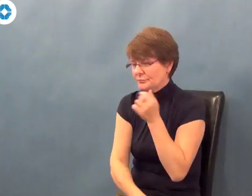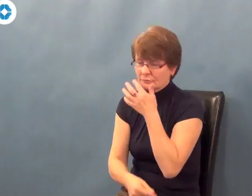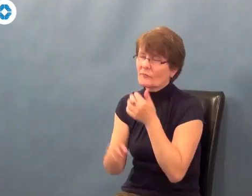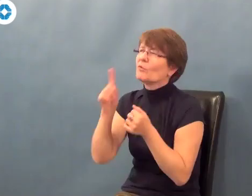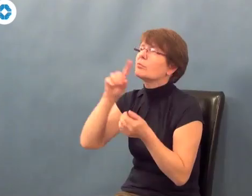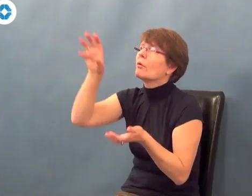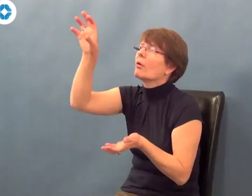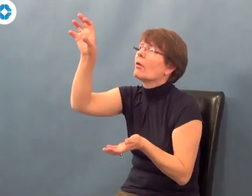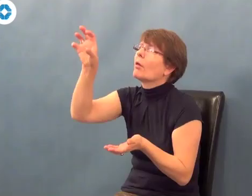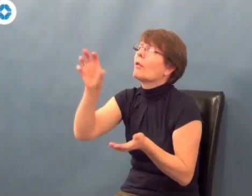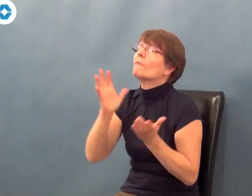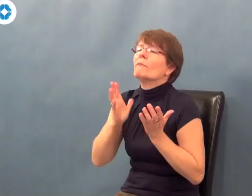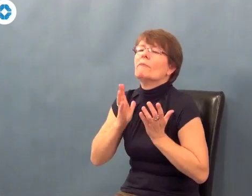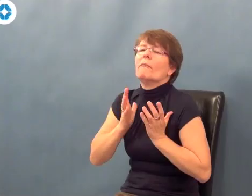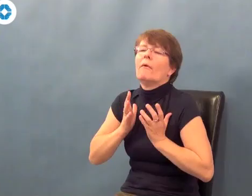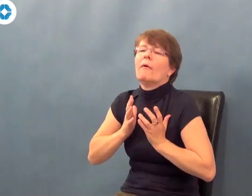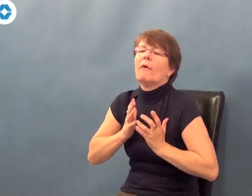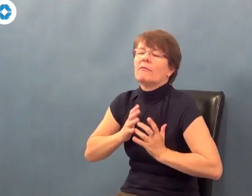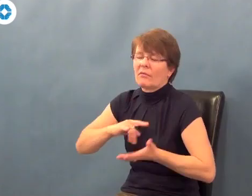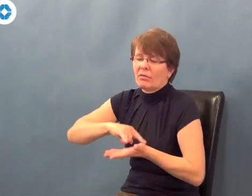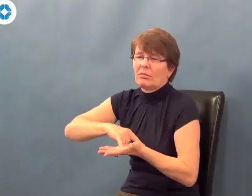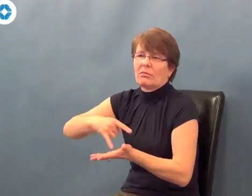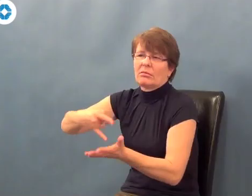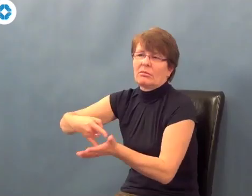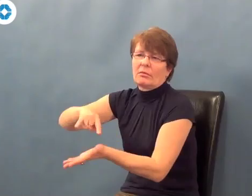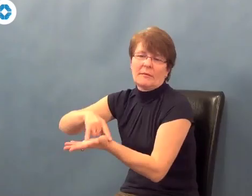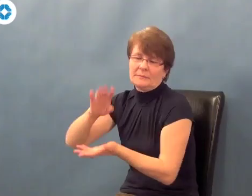Mężczyzna zbiera wolno, jest gruby.